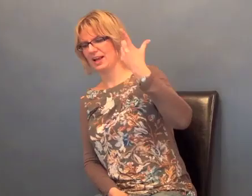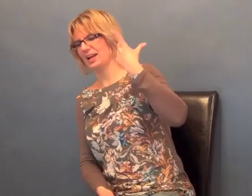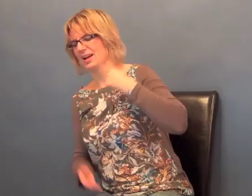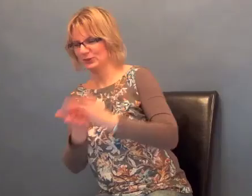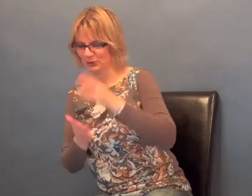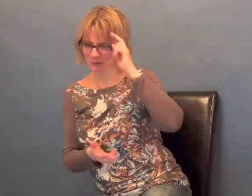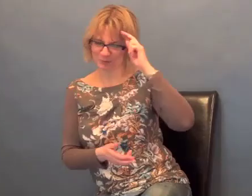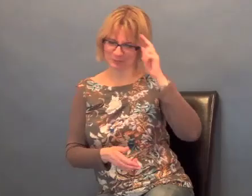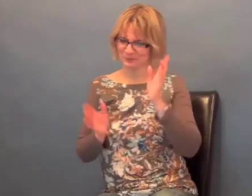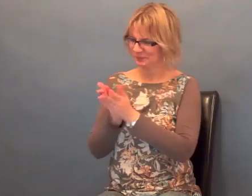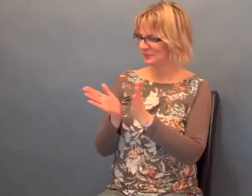A już rozumiem.